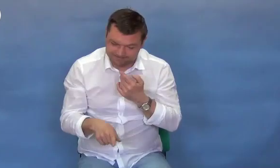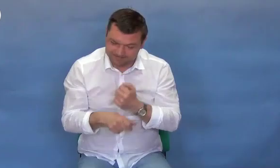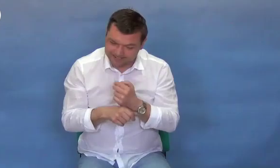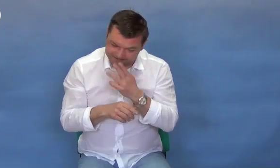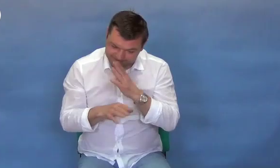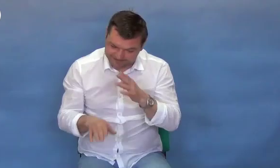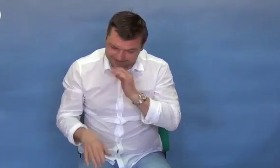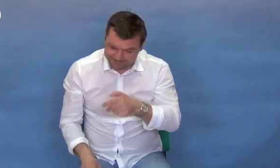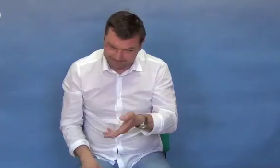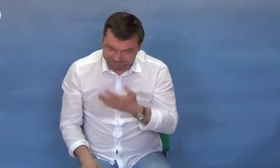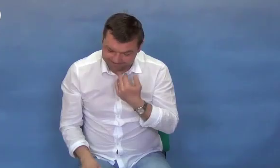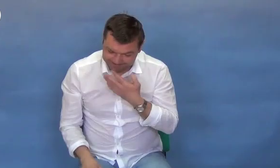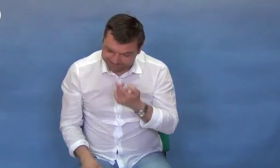W pracy nie ma podobnych.